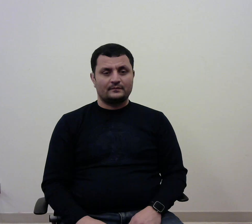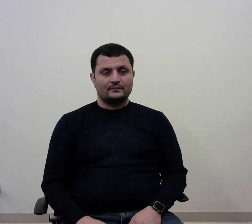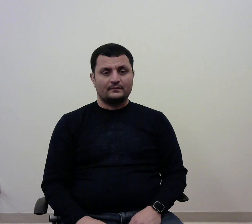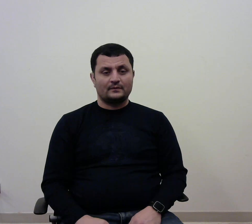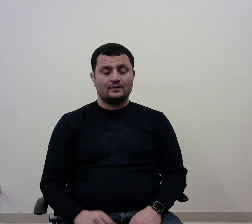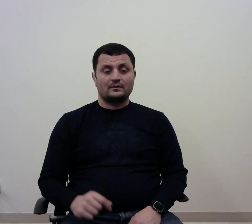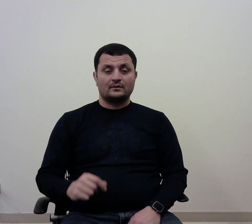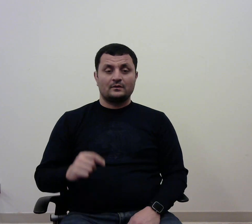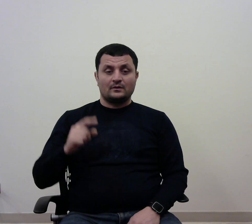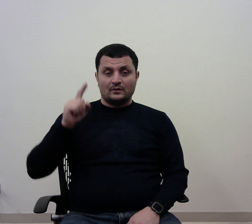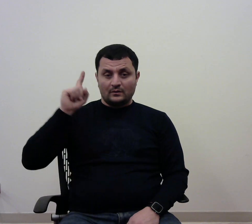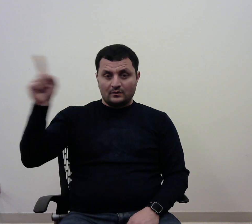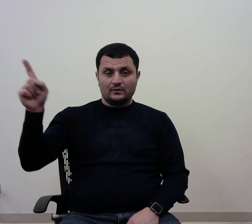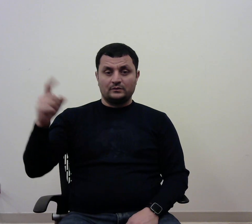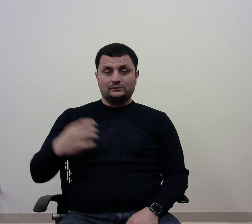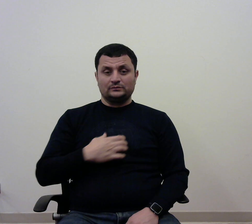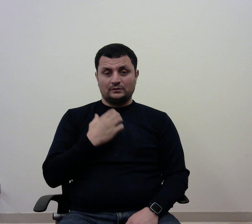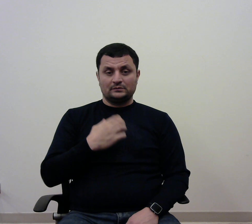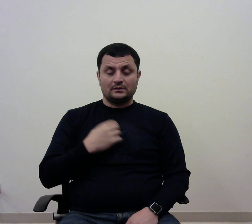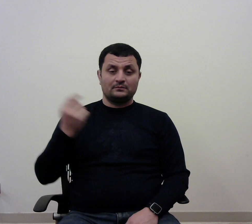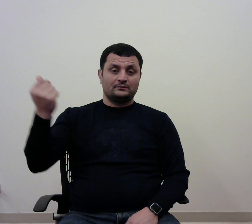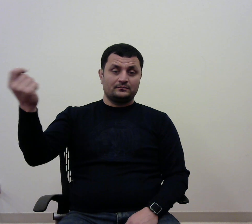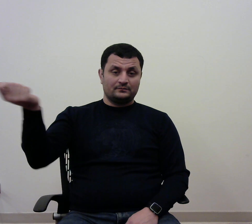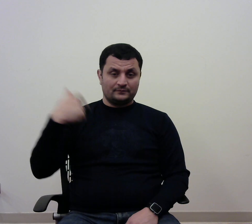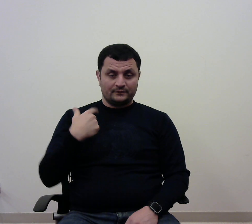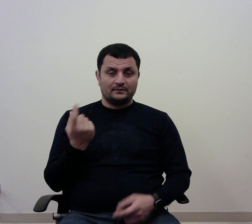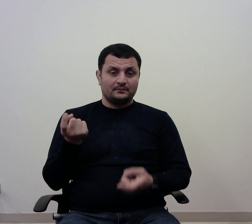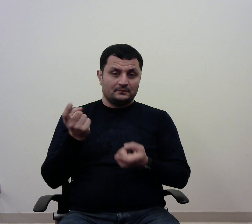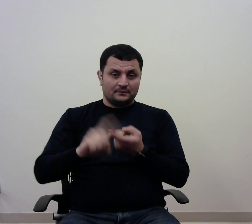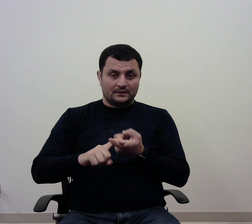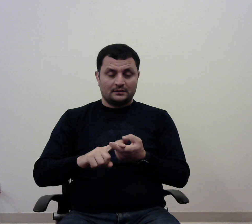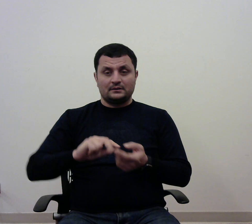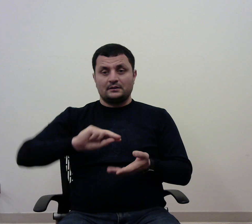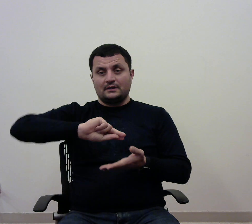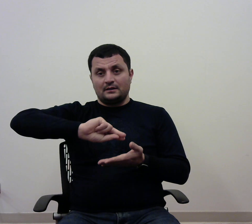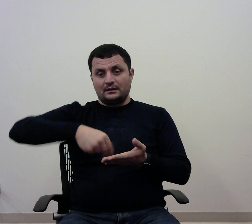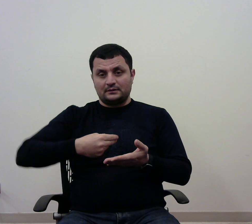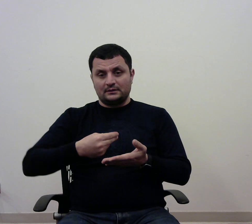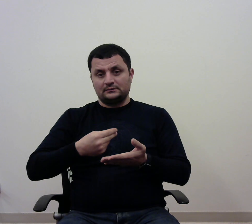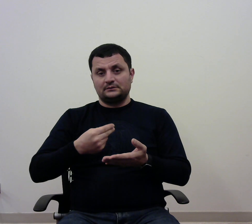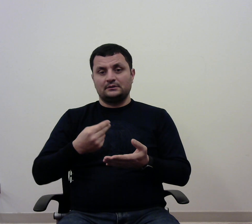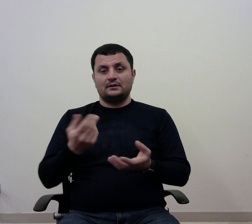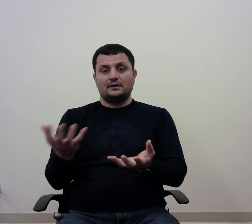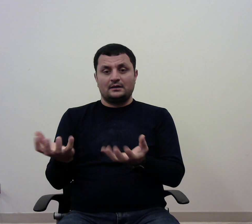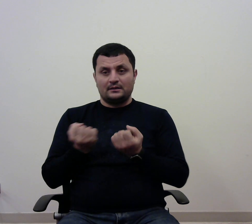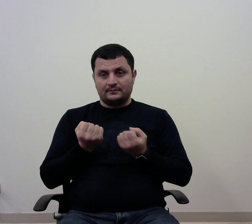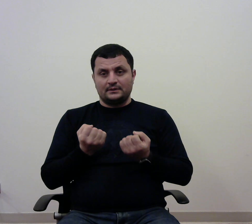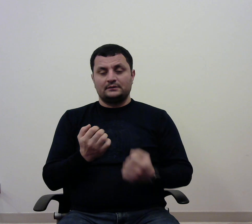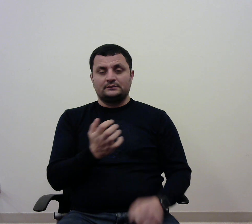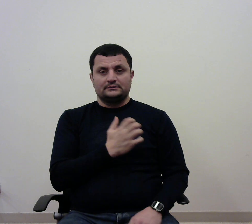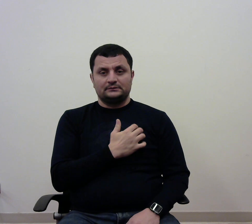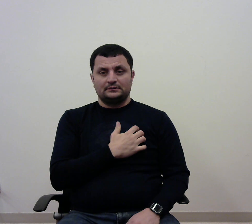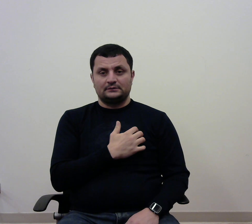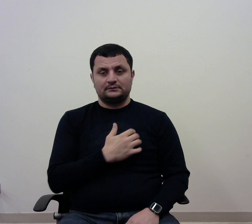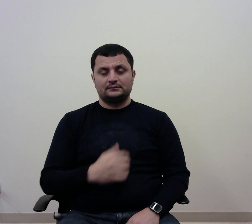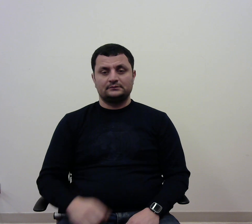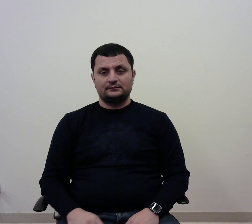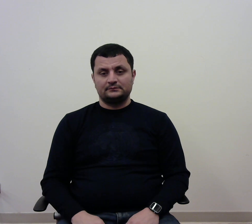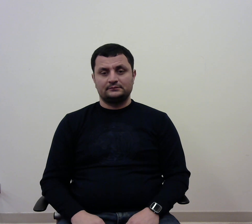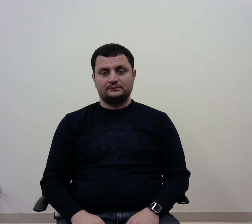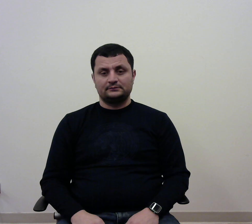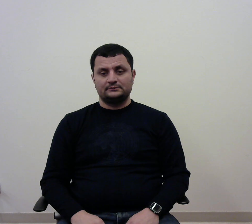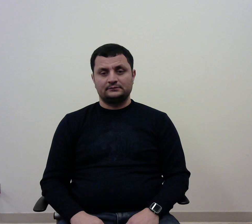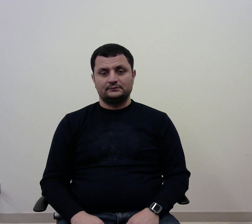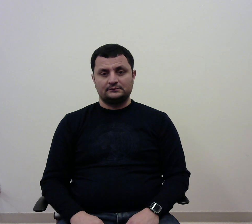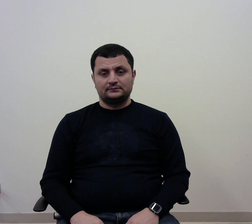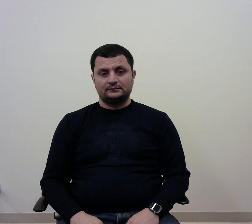O sosial müavinət ilə bağlı arayış almaq istəyir